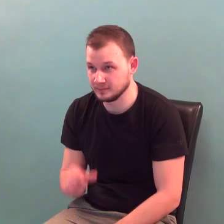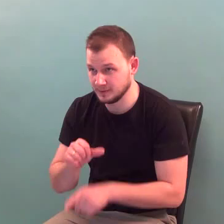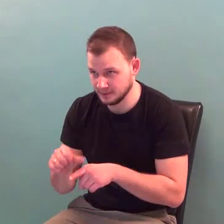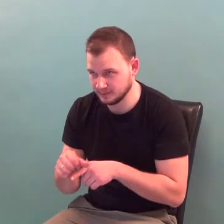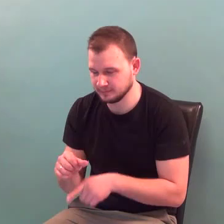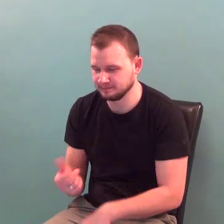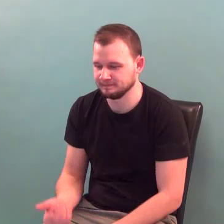Jedenastego?